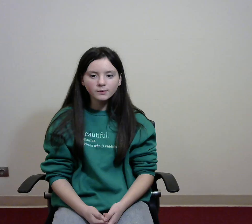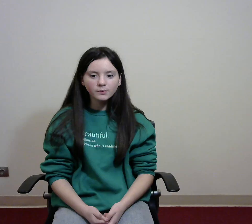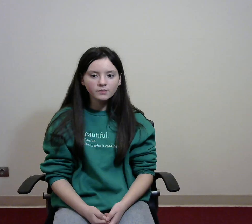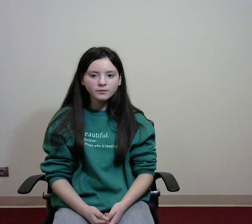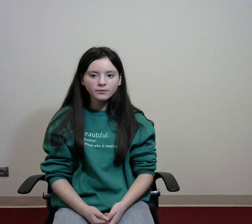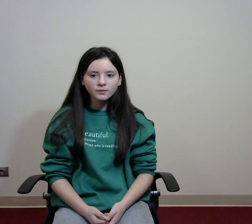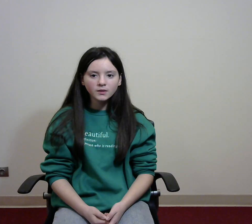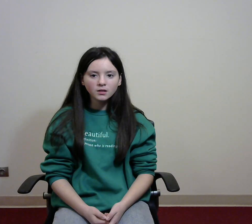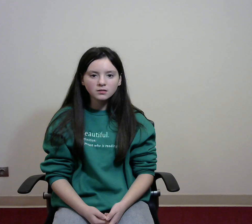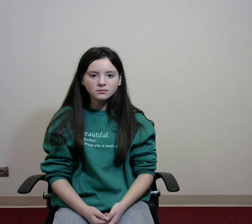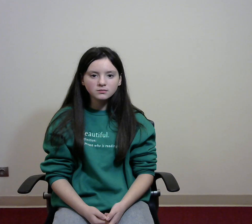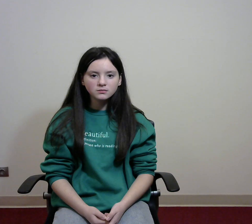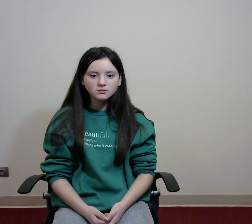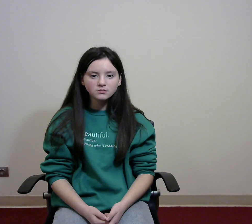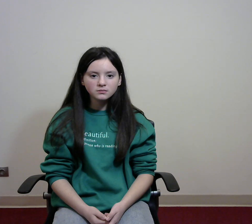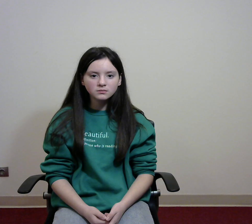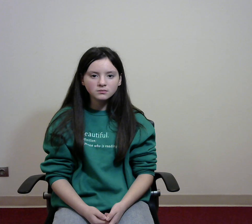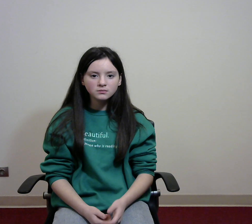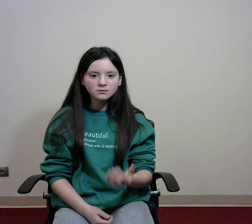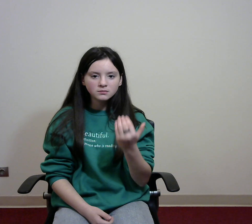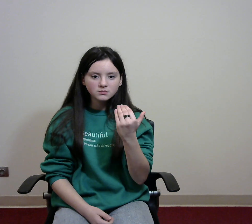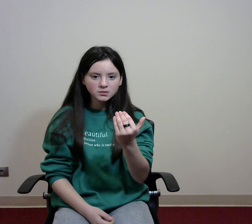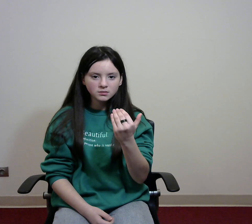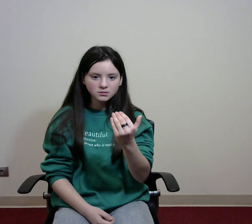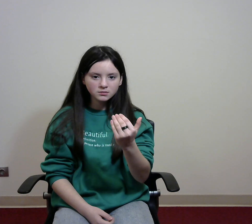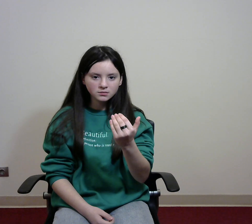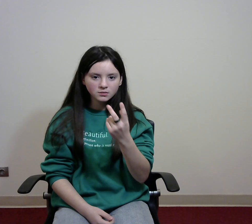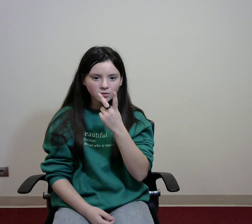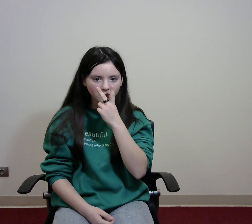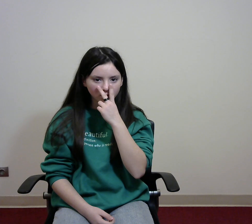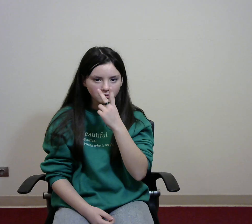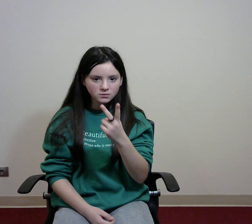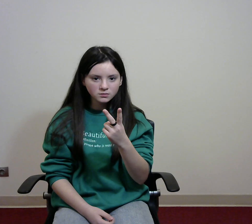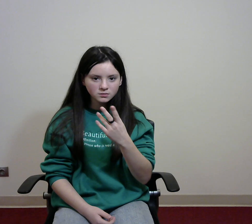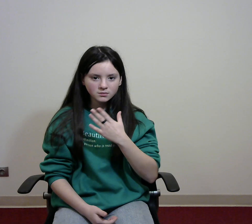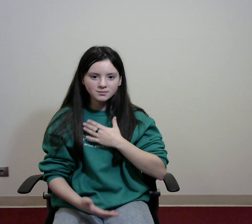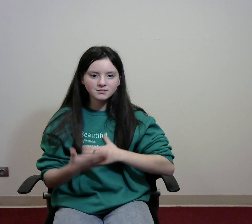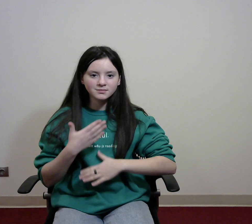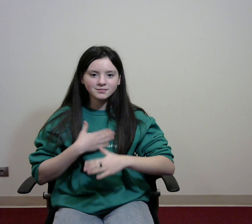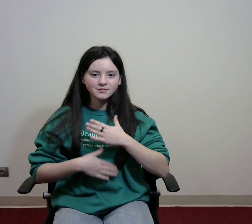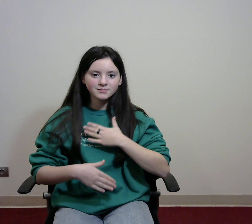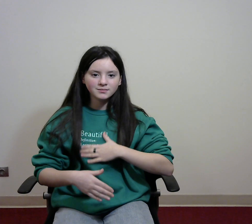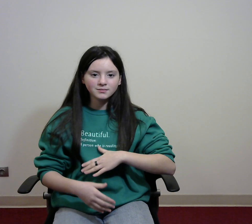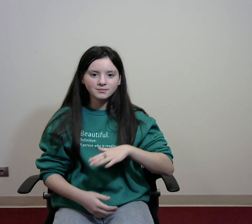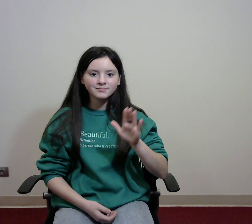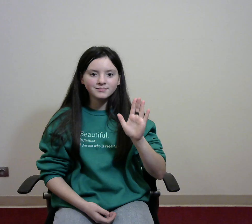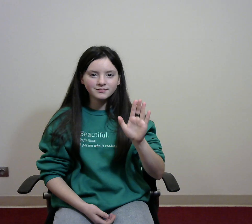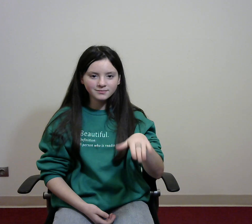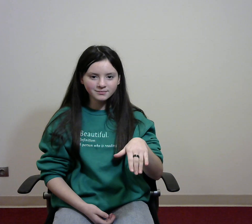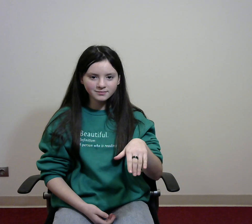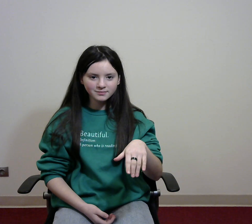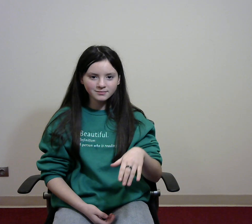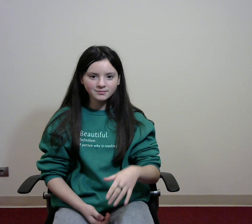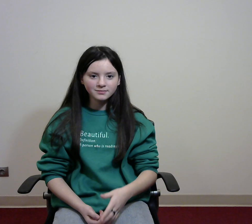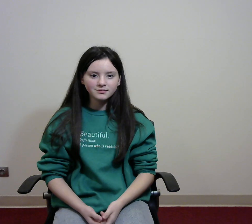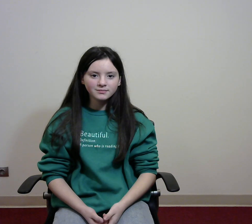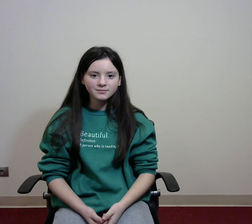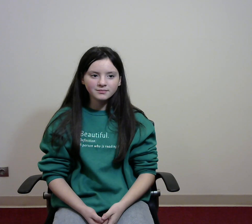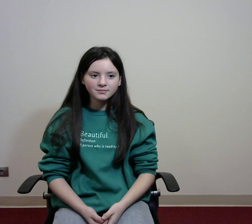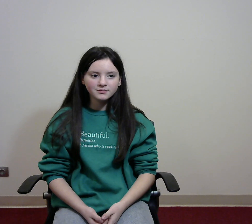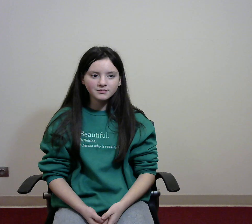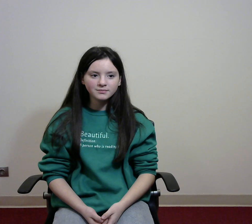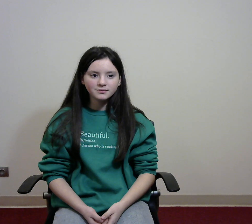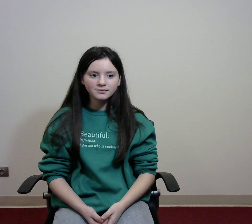Sizi görməyimə şad oldum